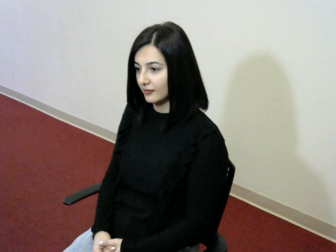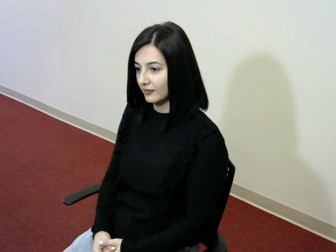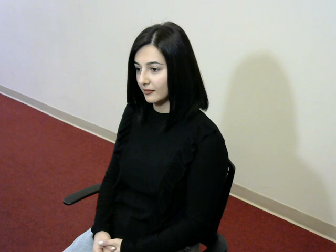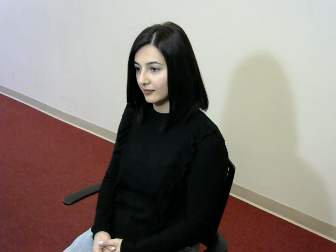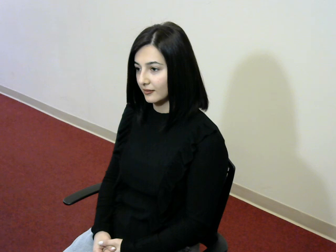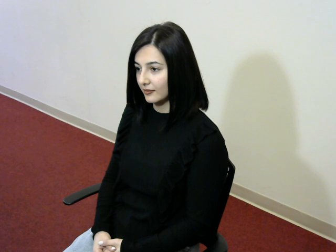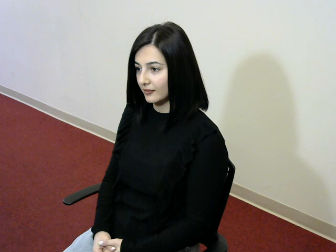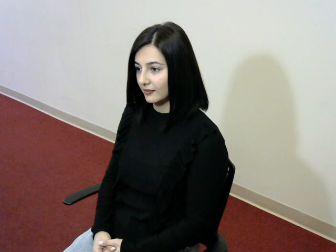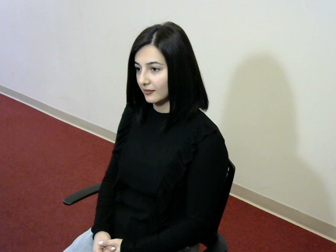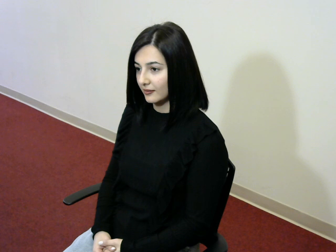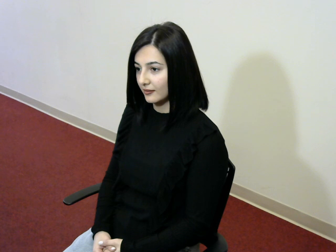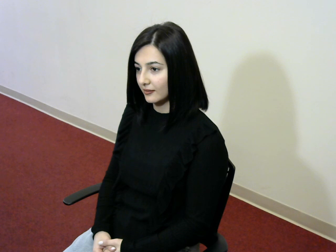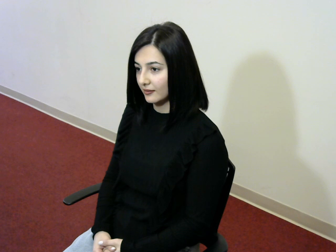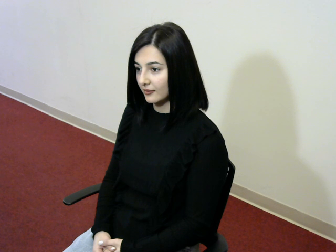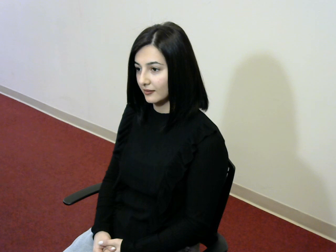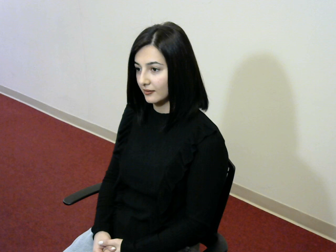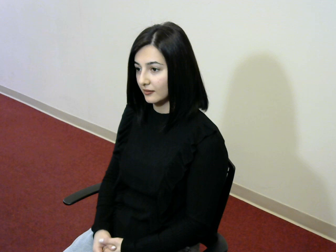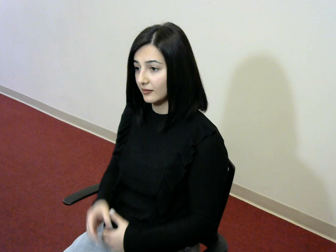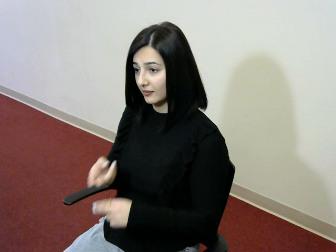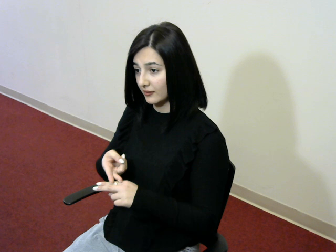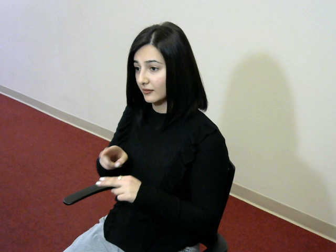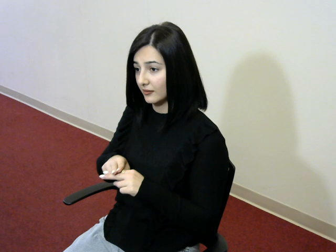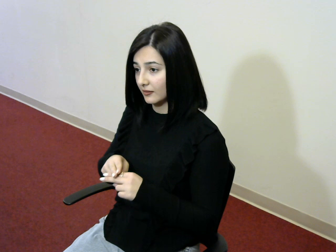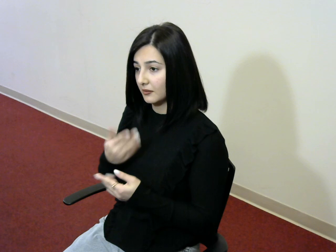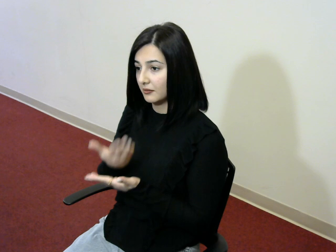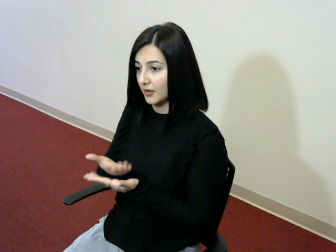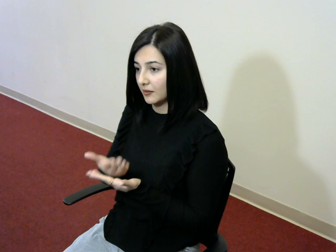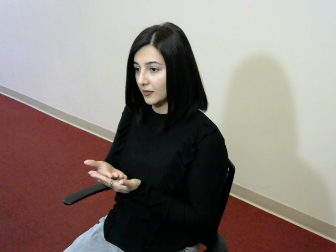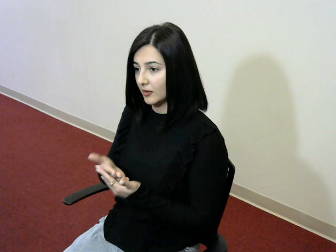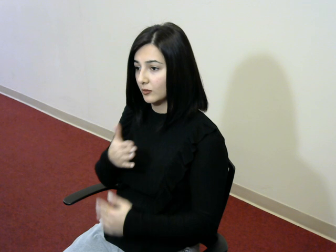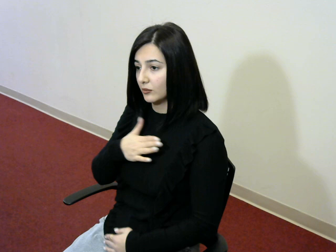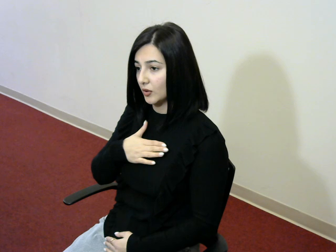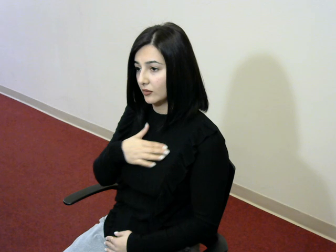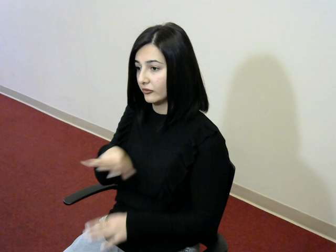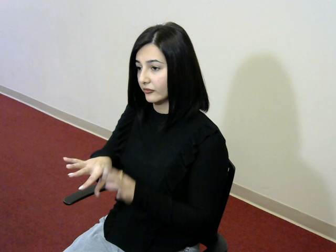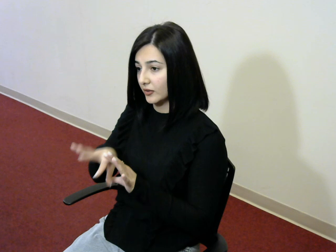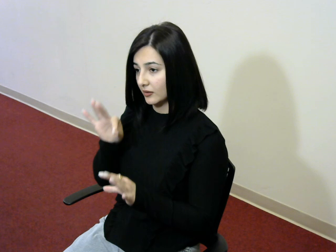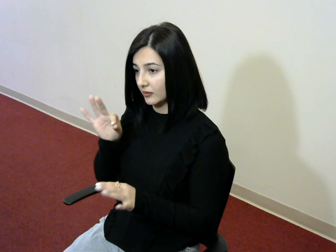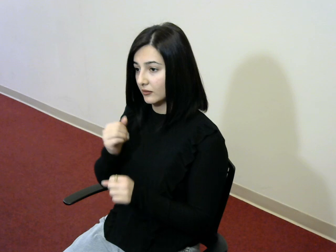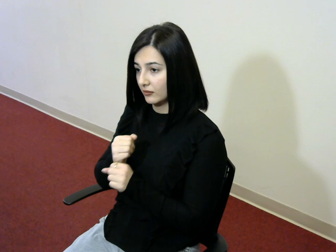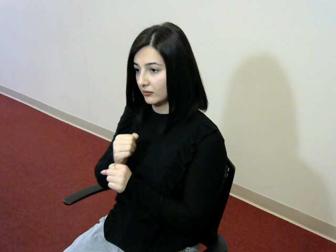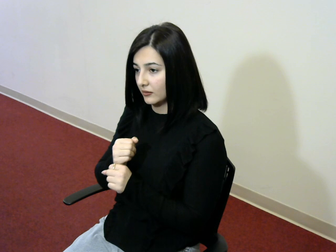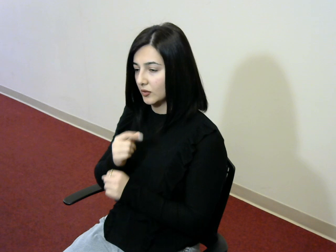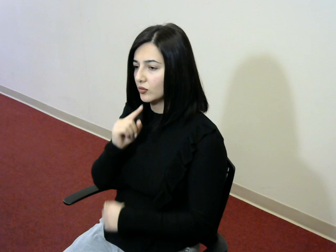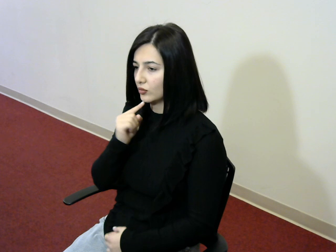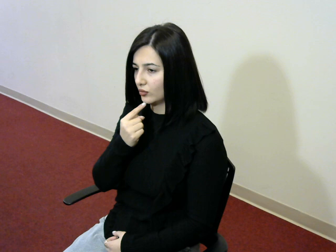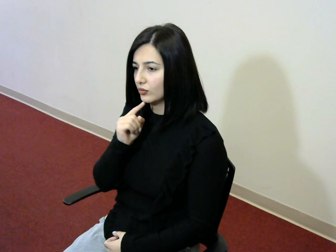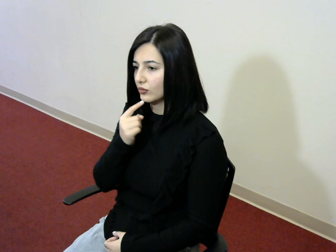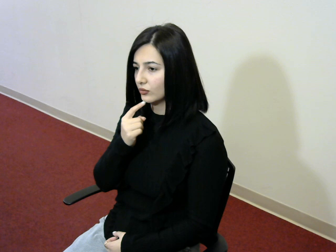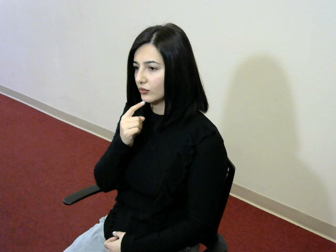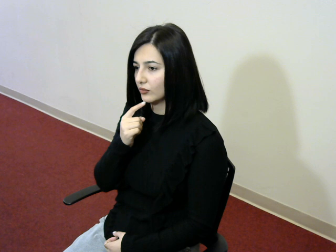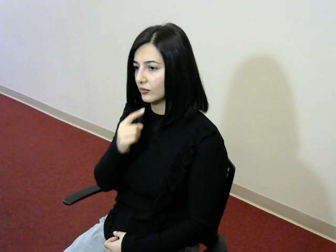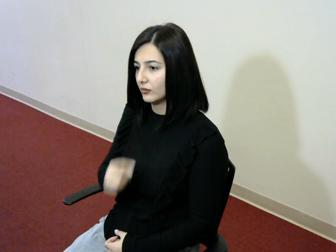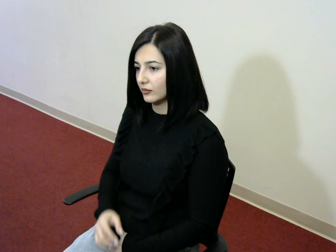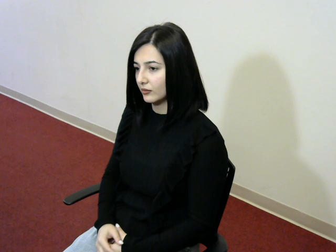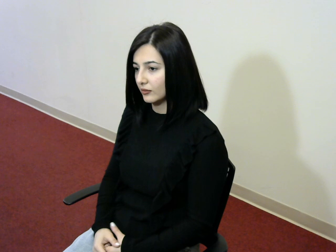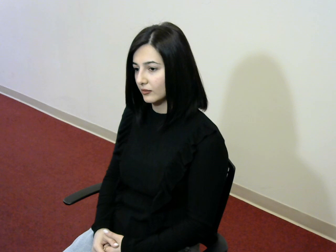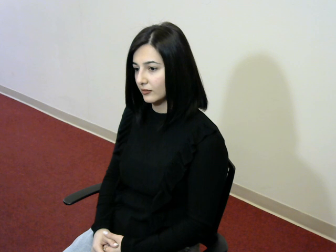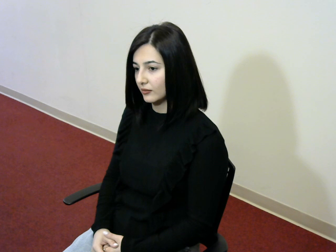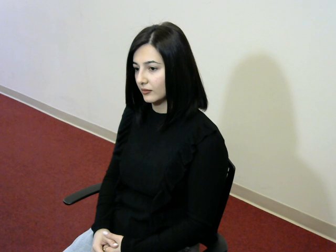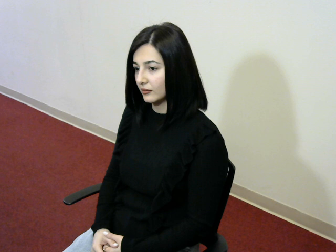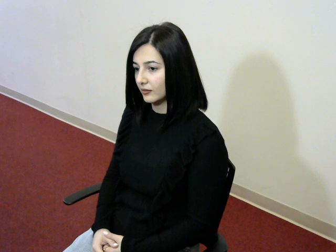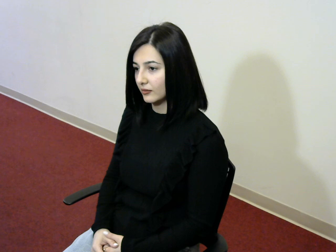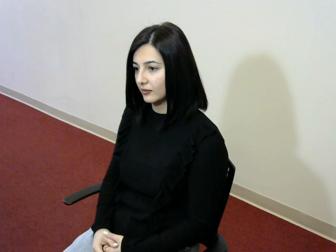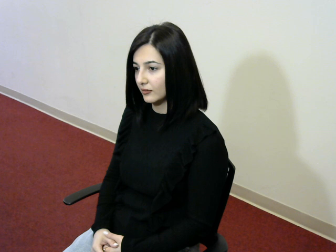Bu məsələdə mənə seçim etmək çətindir